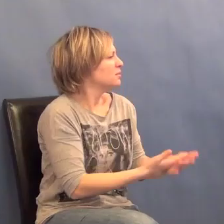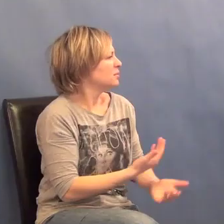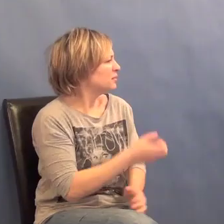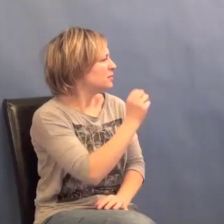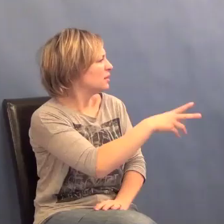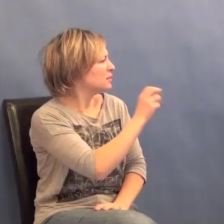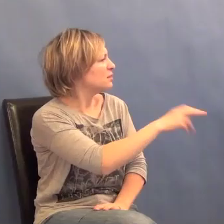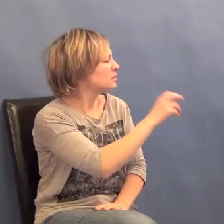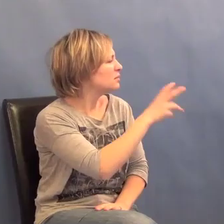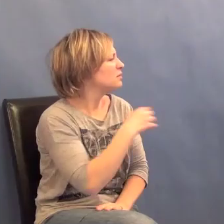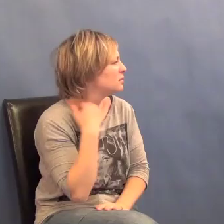Tak, tak.